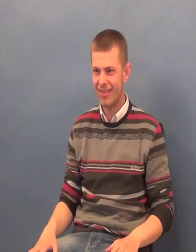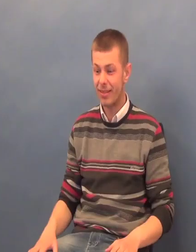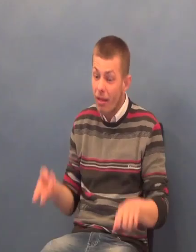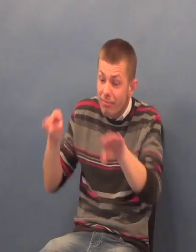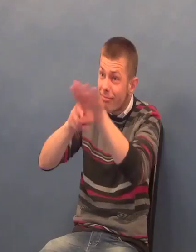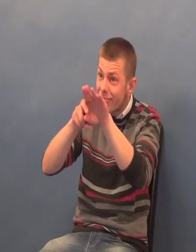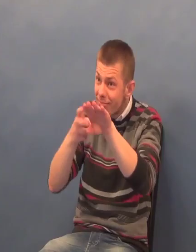Wsiadasz do samochodu?